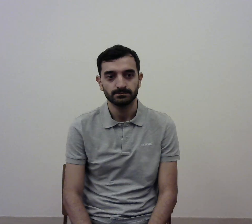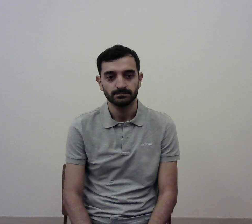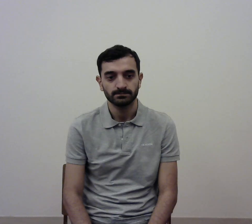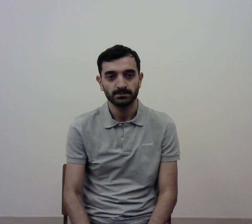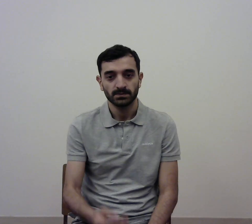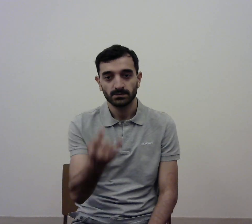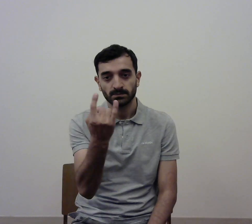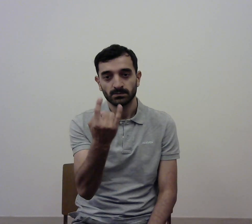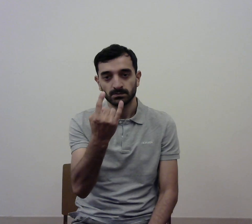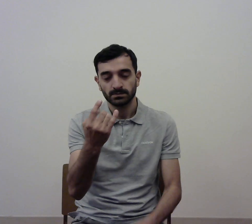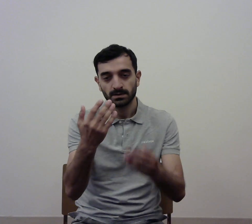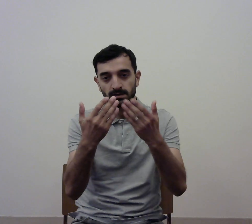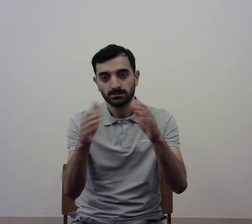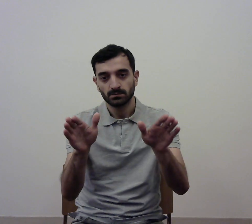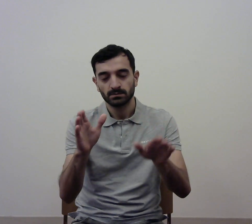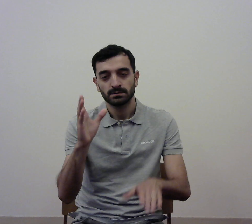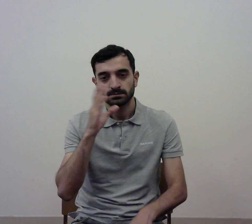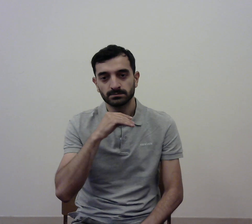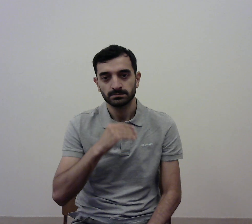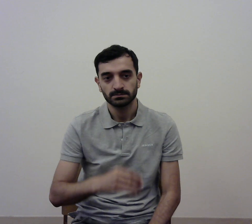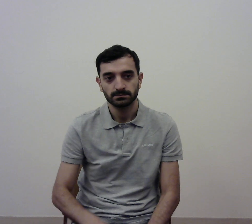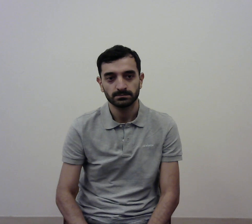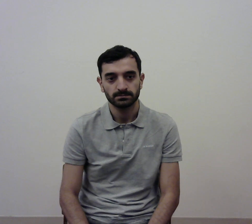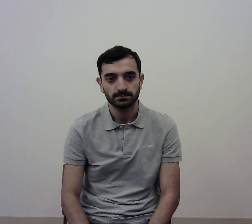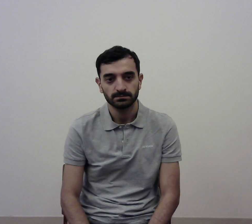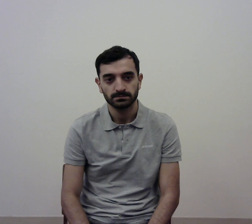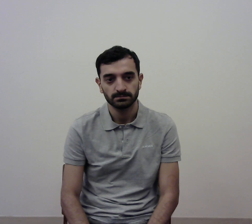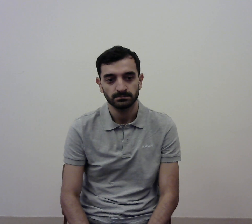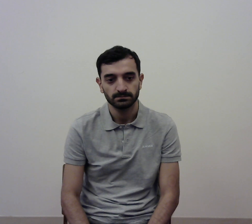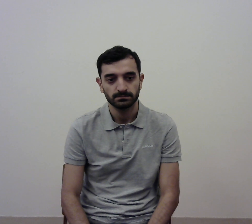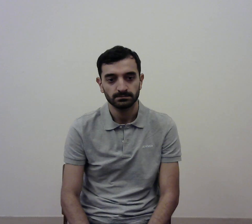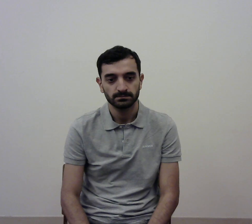Pəncərəni aça bilərsinizmi?